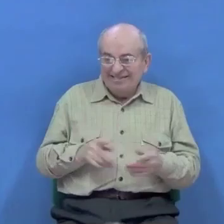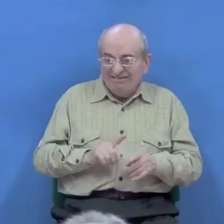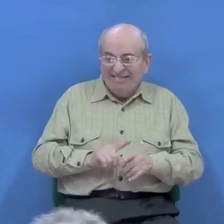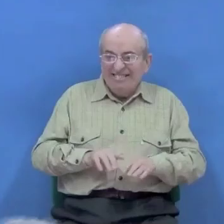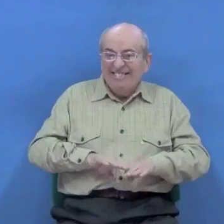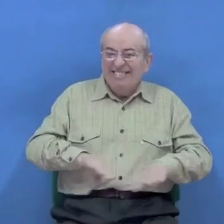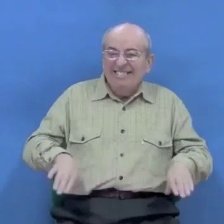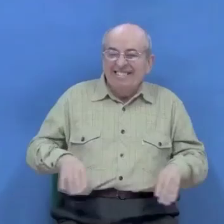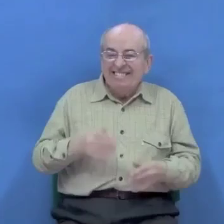Tak to wygląda. Nie wolno.